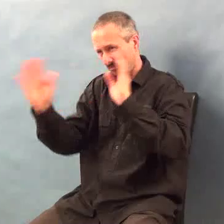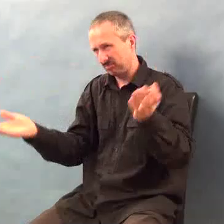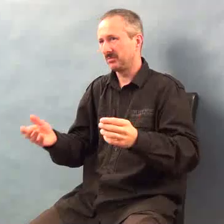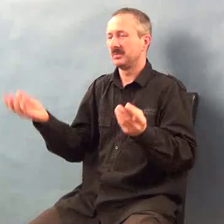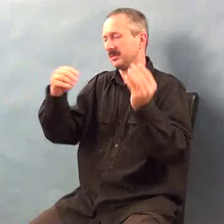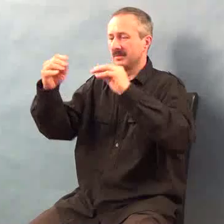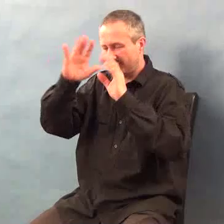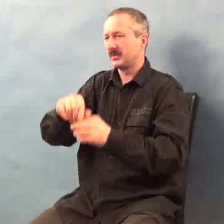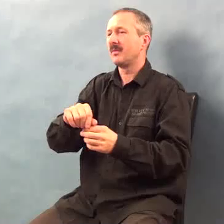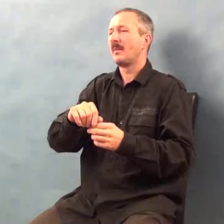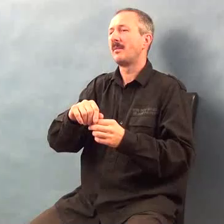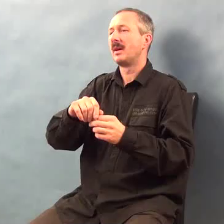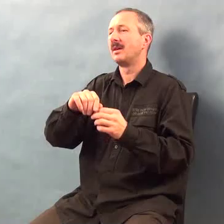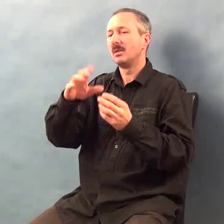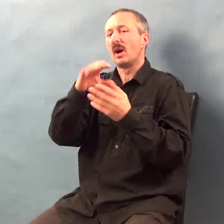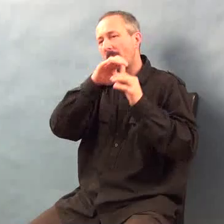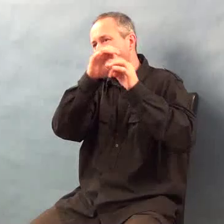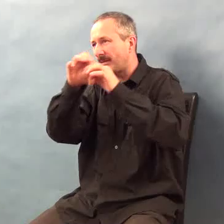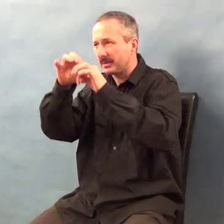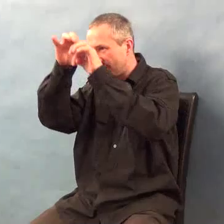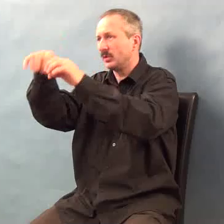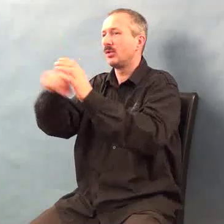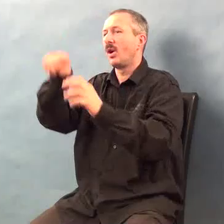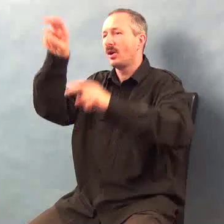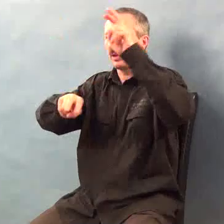Zbierają się w grupę i ktoś odprowadza ich do hotelu.